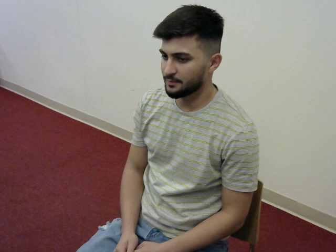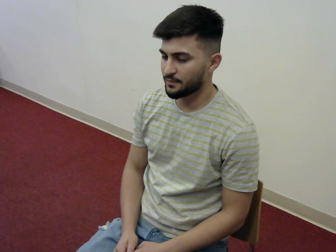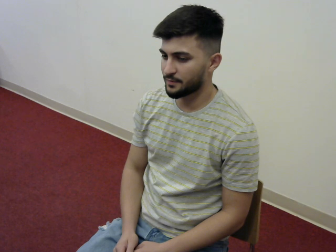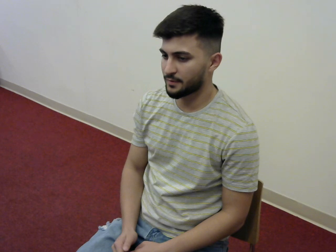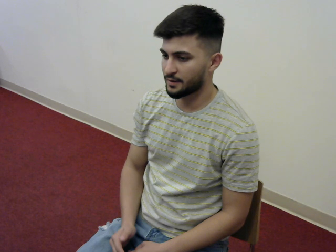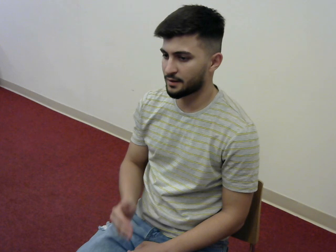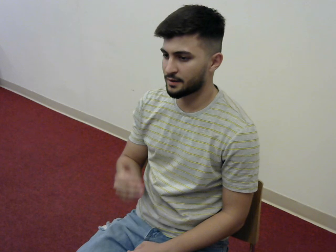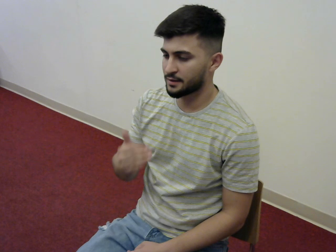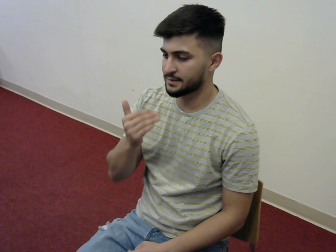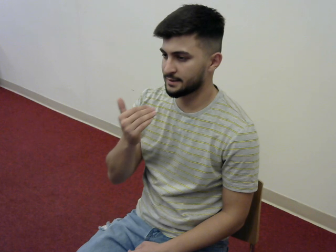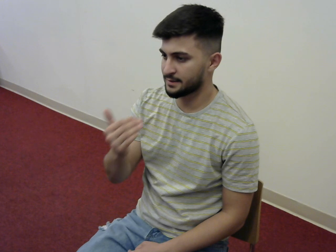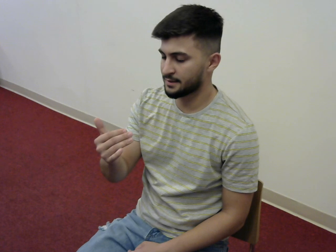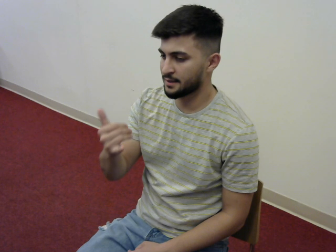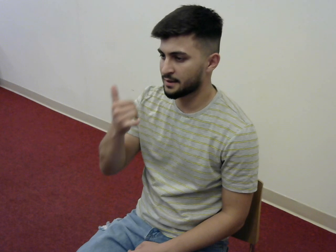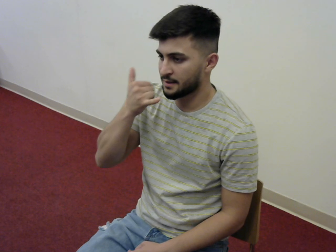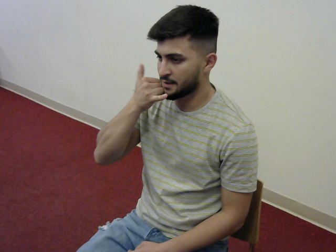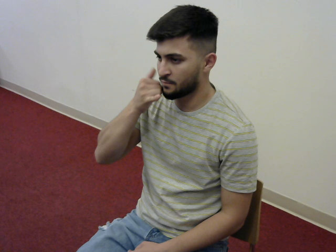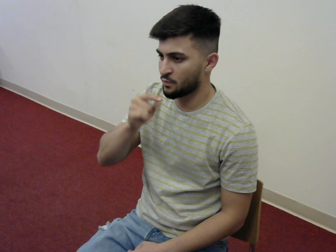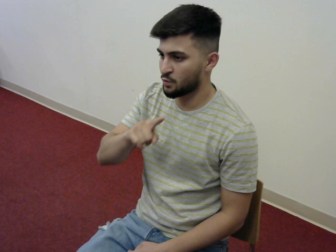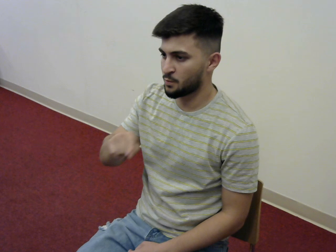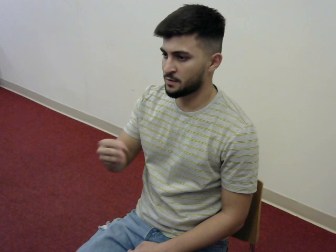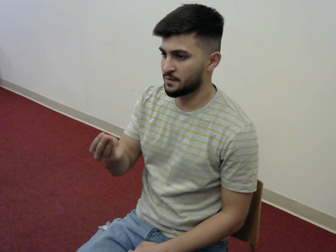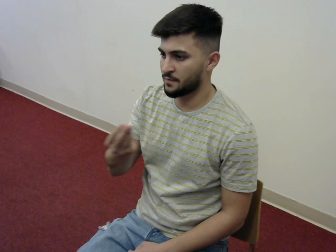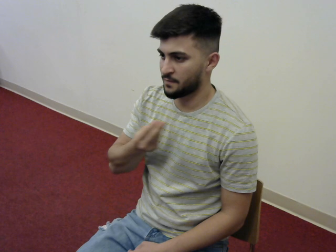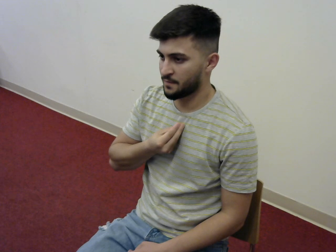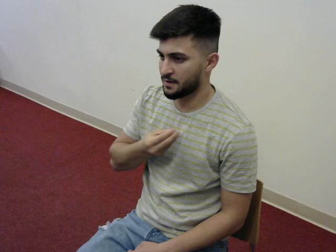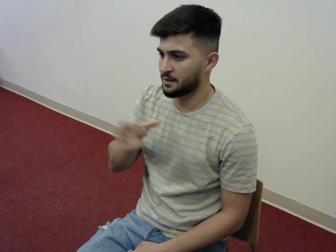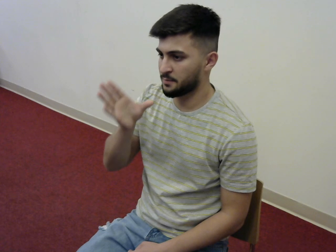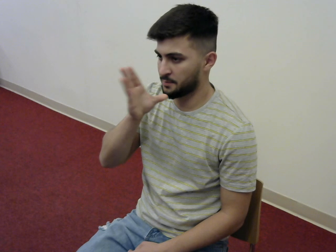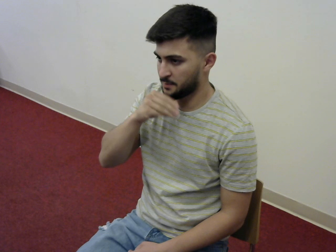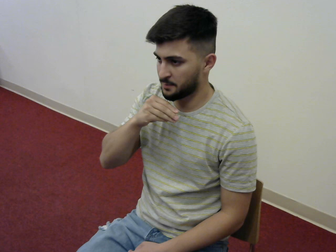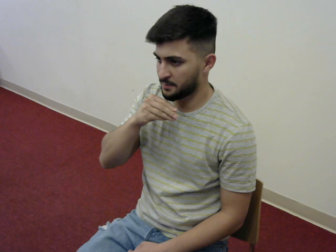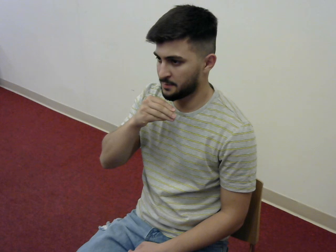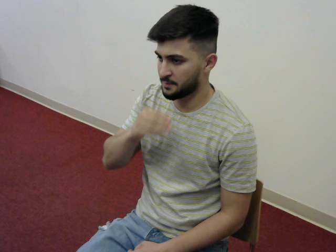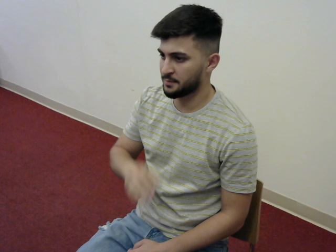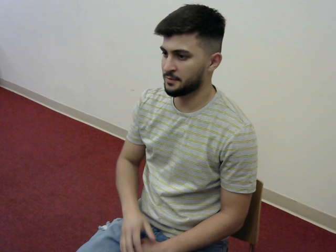Siz telefon nömrənizi verə bilərsinizmi?